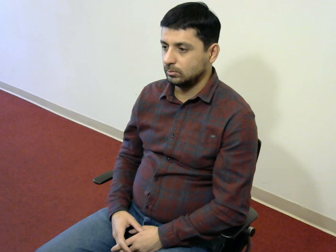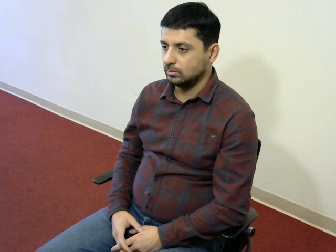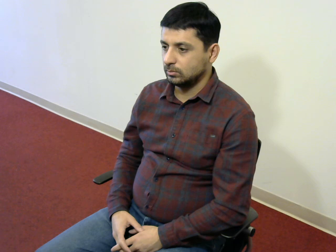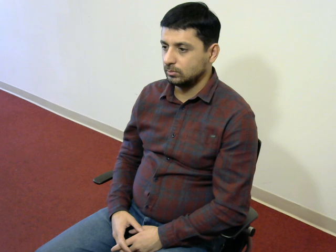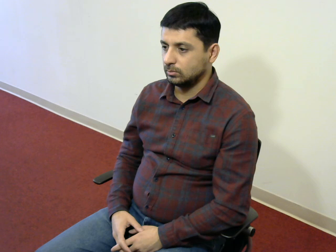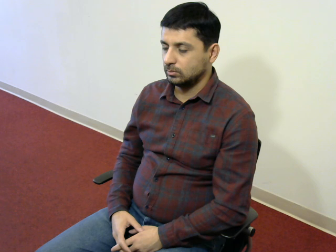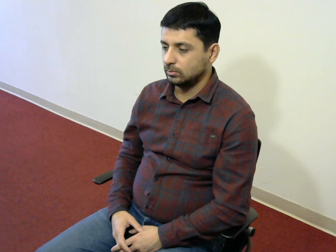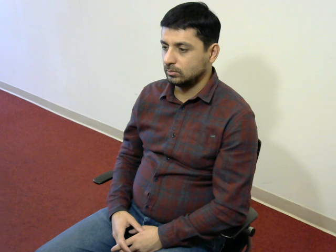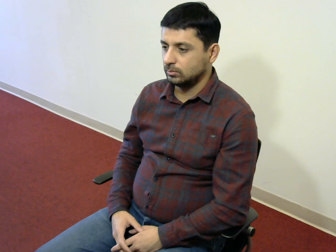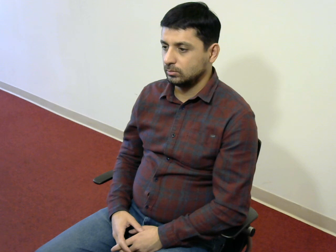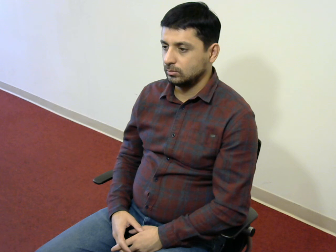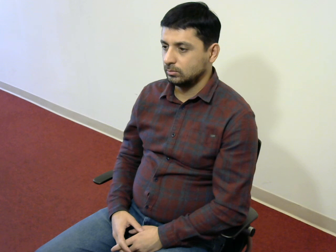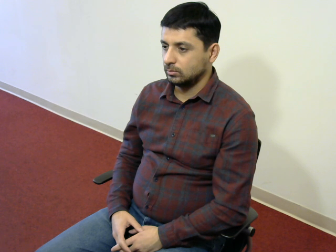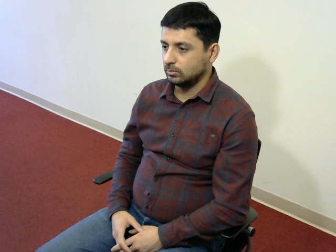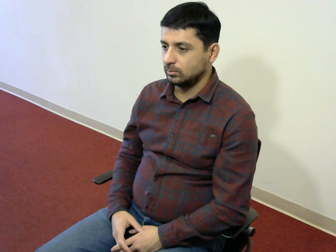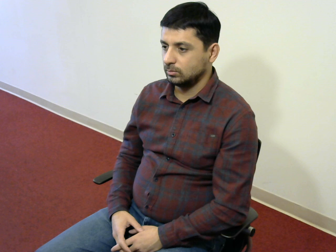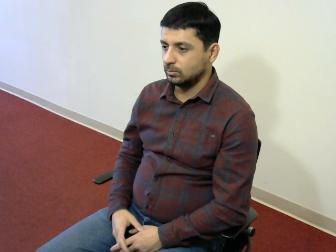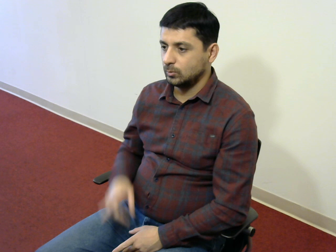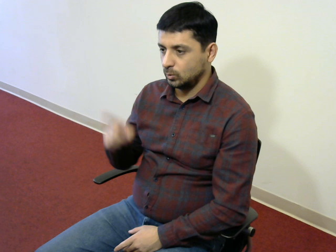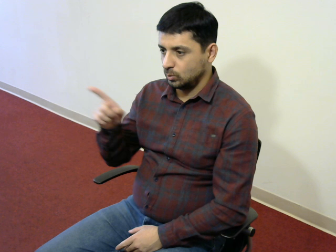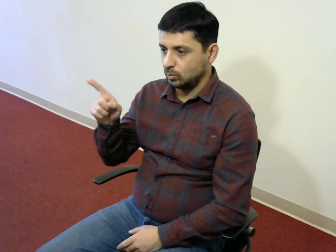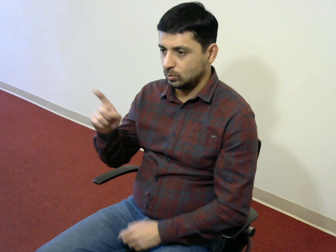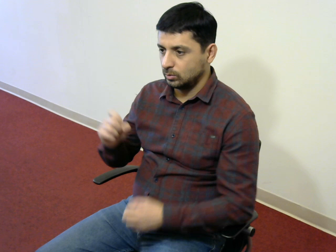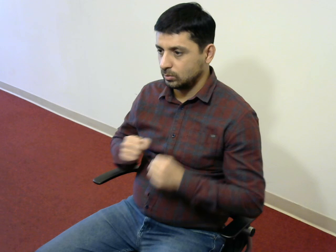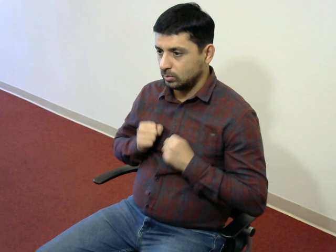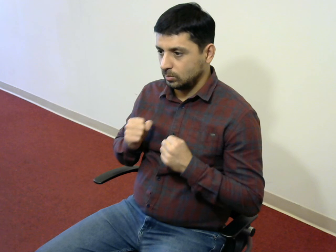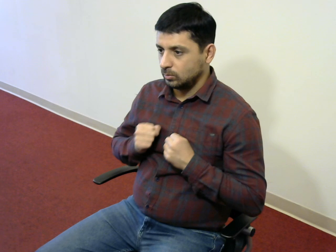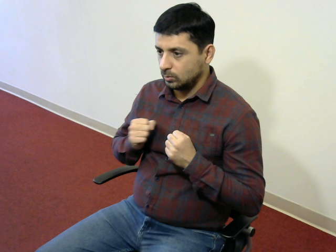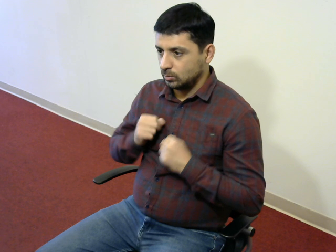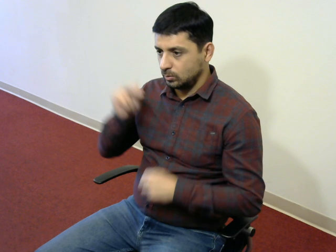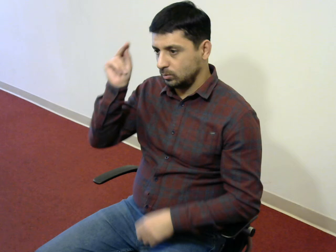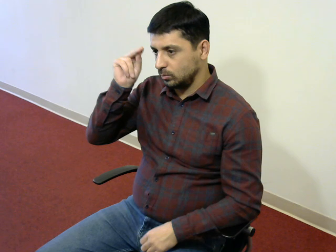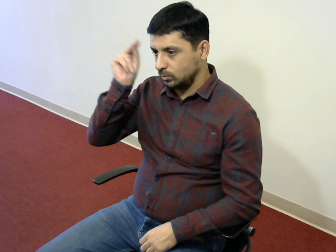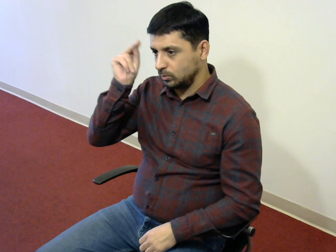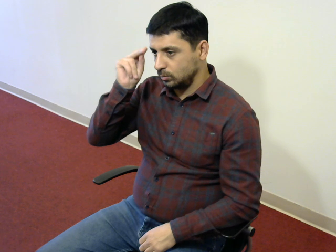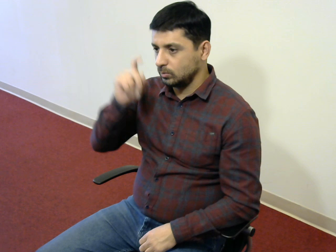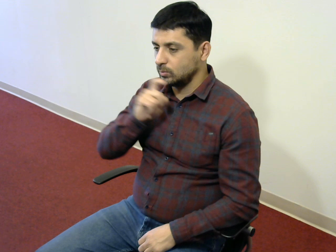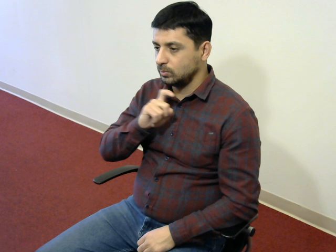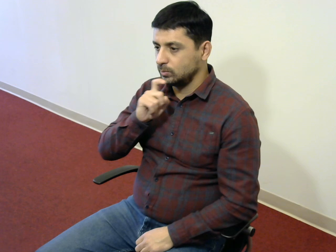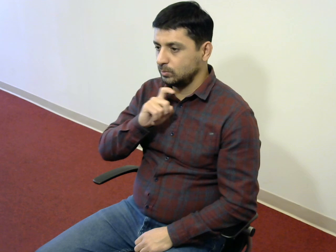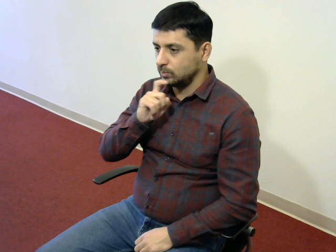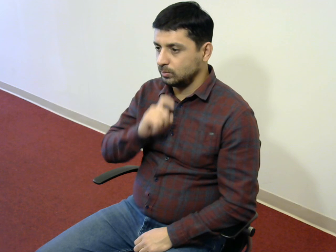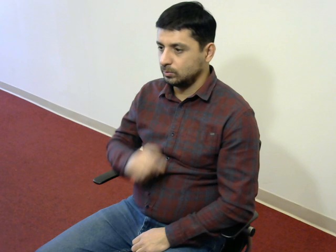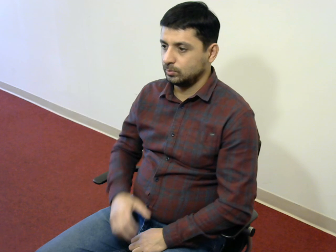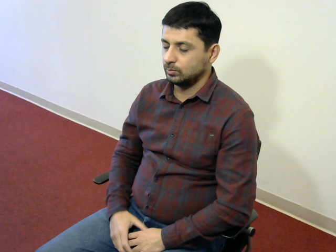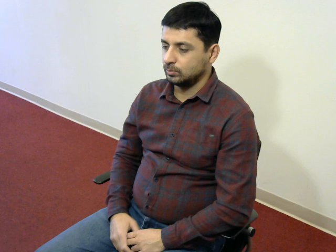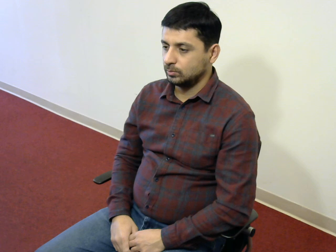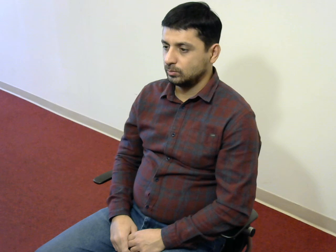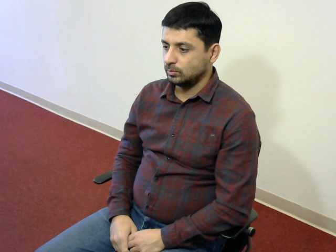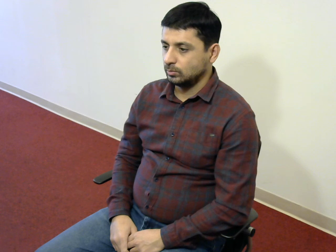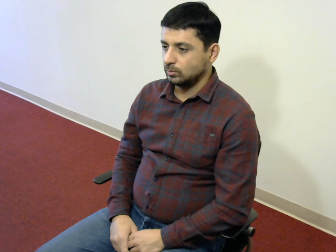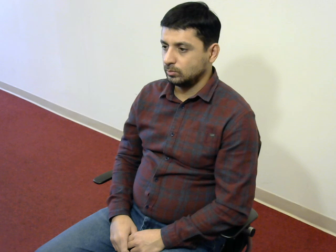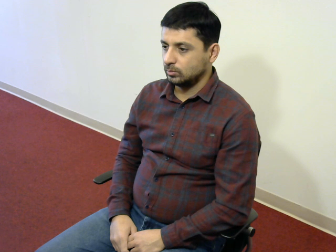O çalışqan şagirddir